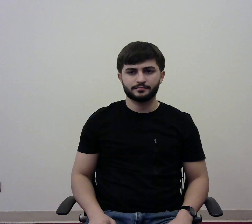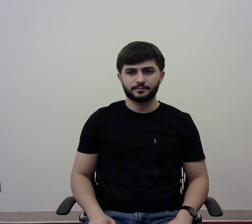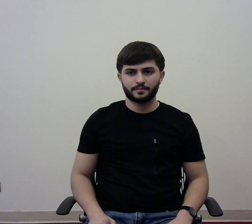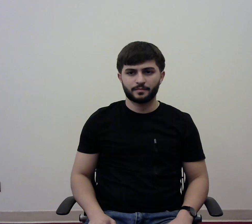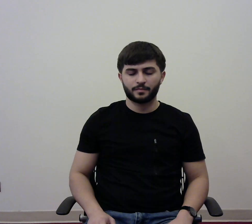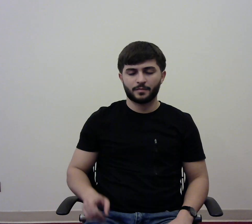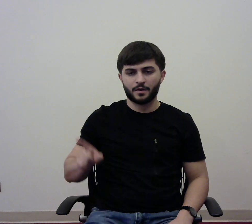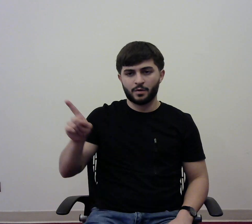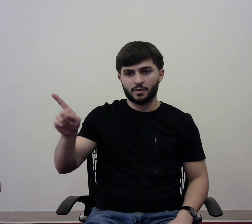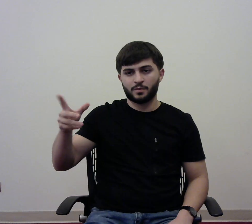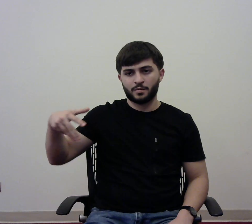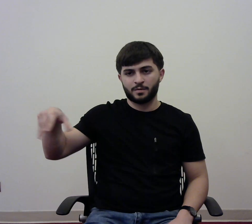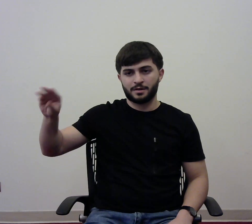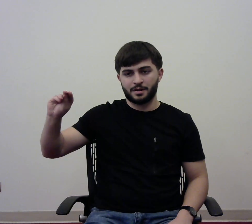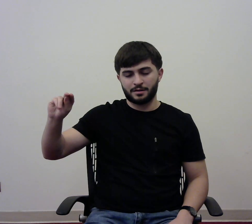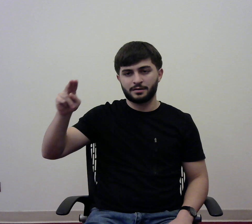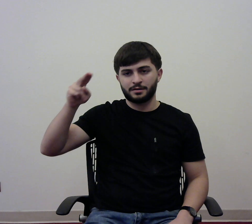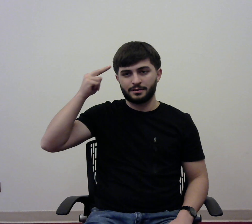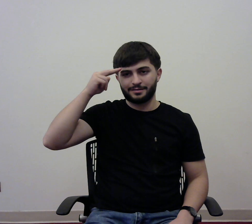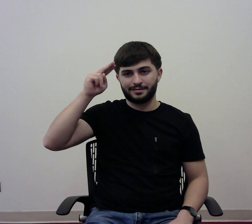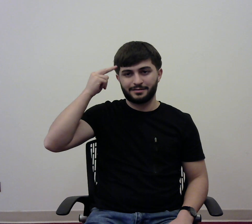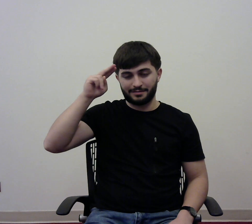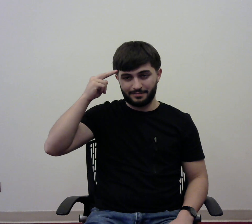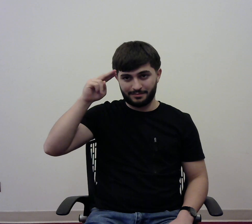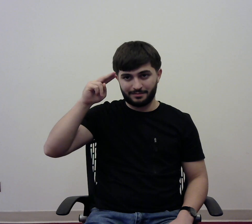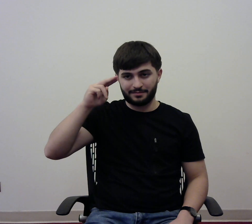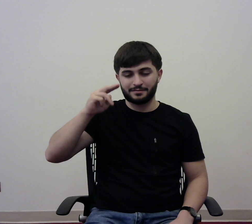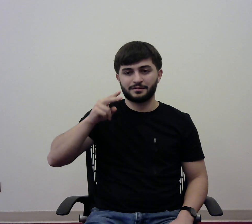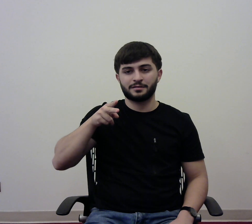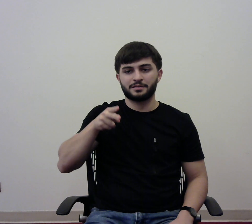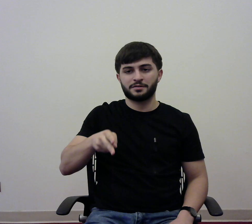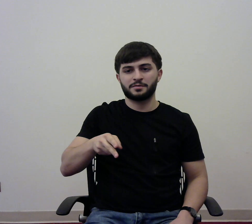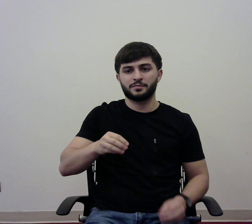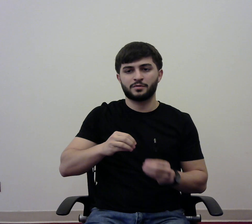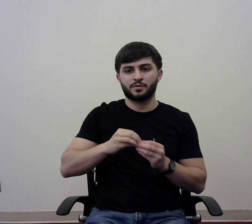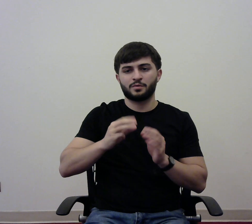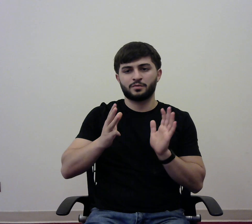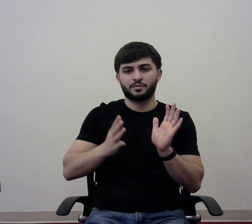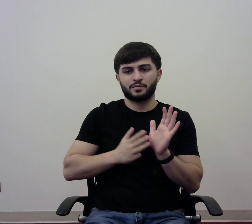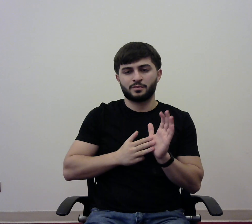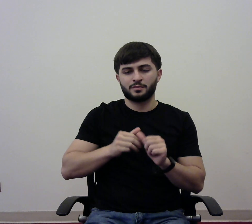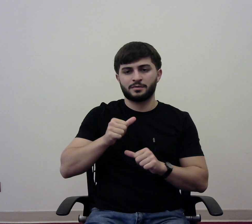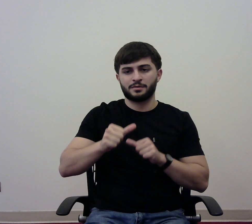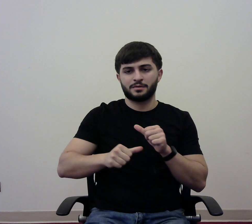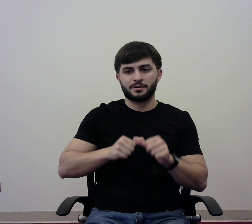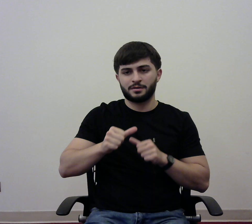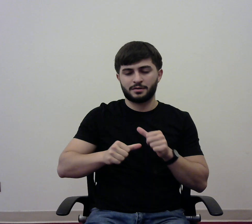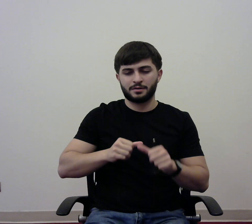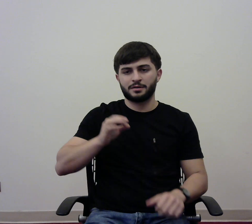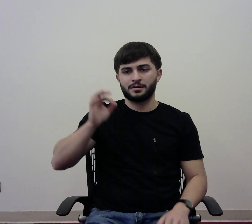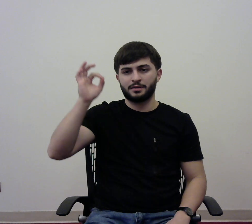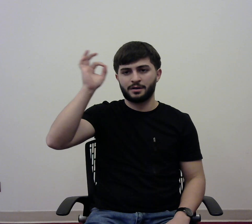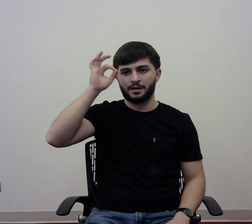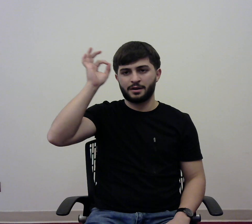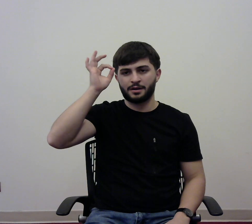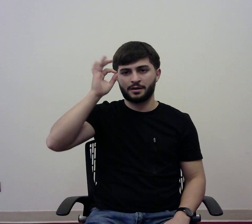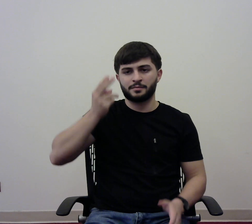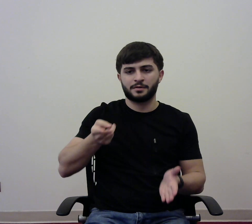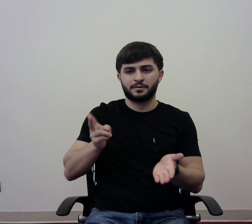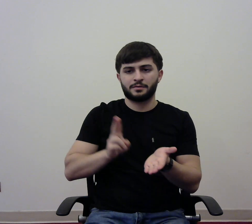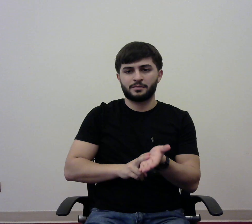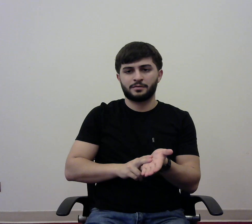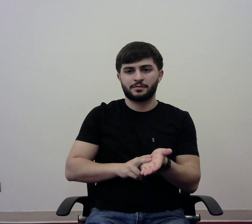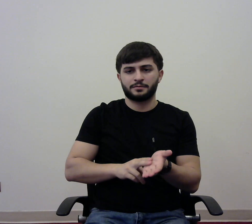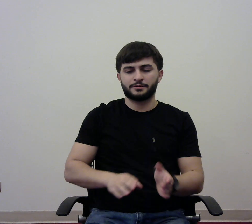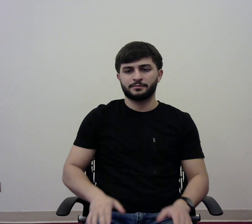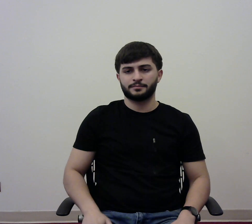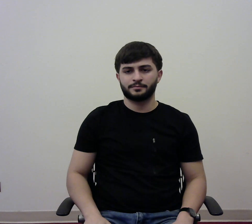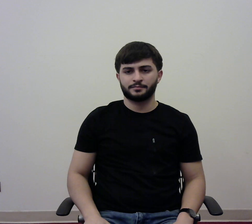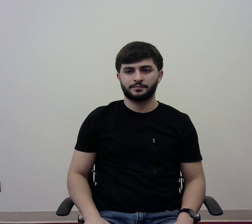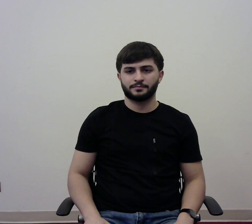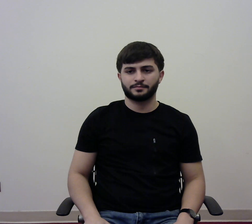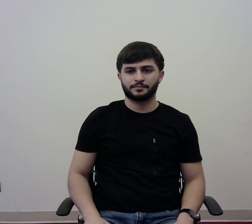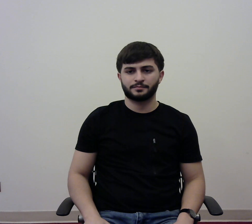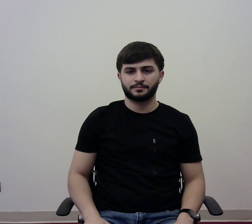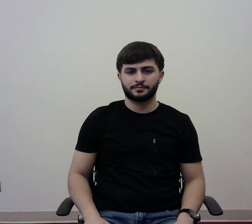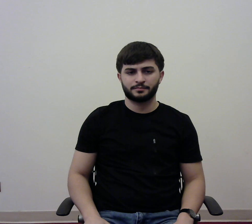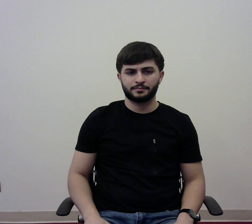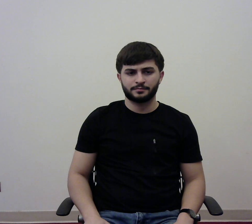Onların əmisi 2019-cu ildə Almaniyaya köçüb